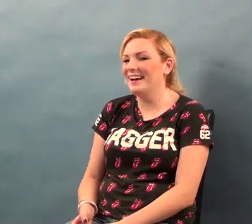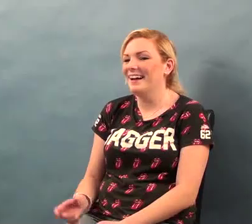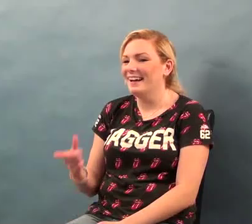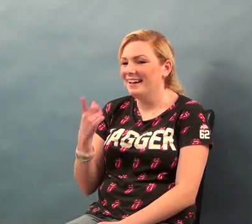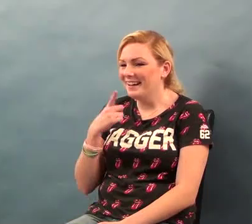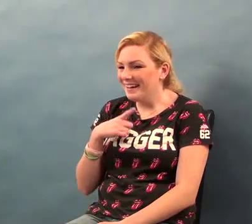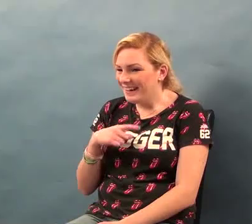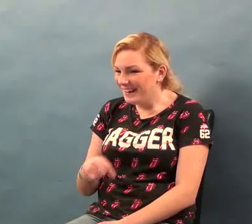Aha.